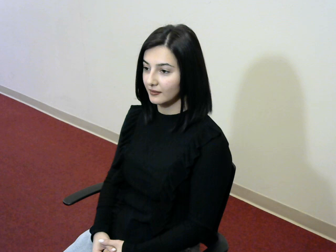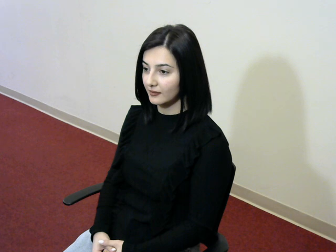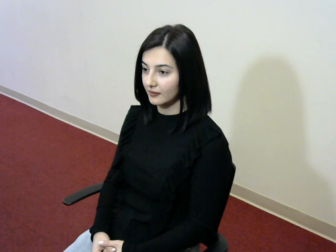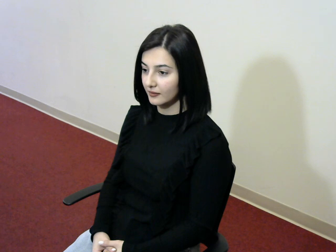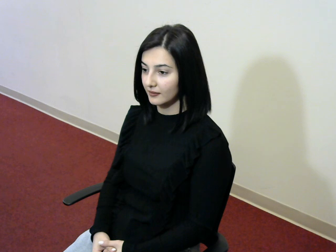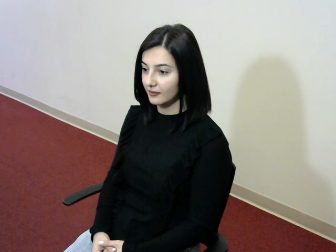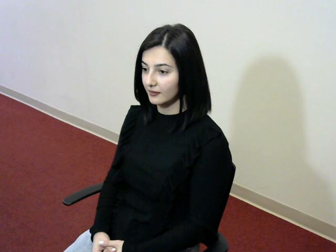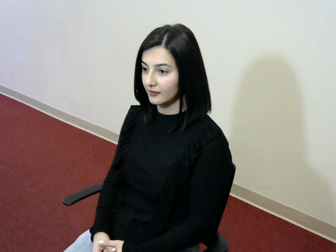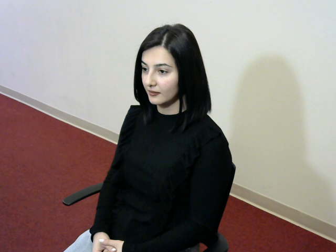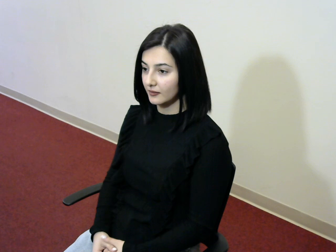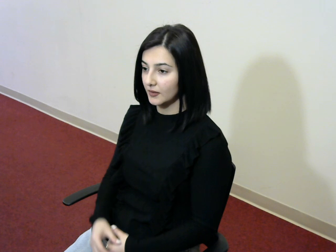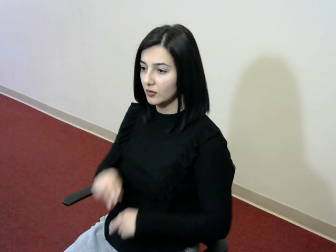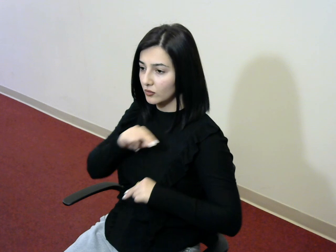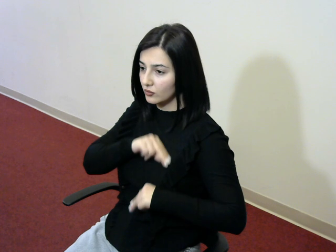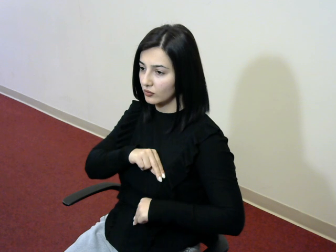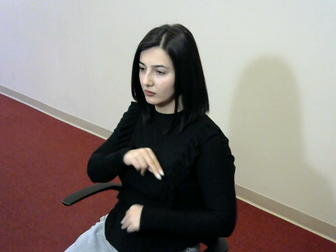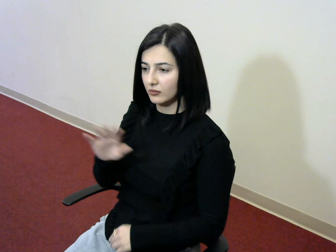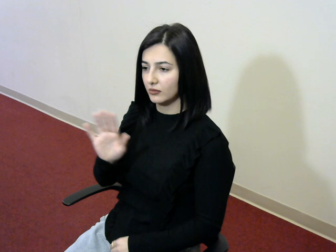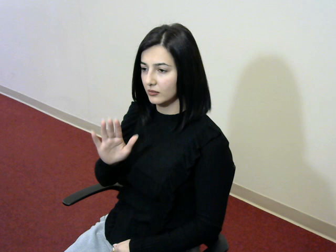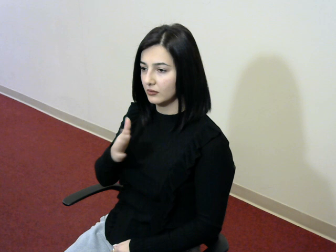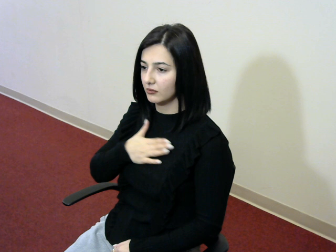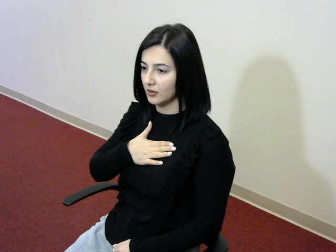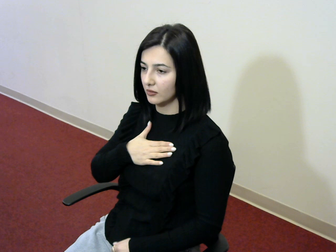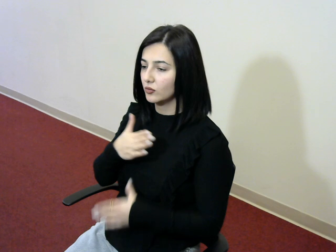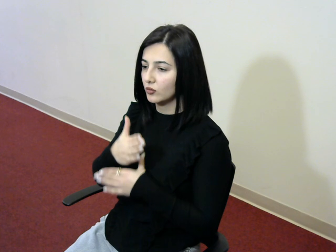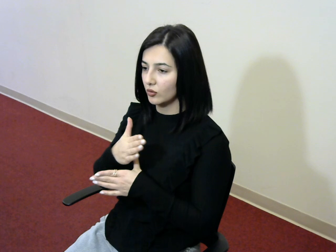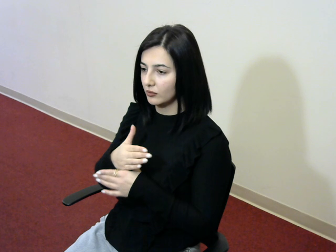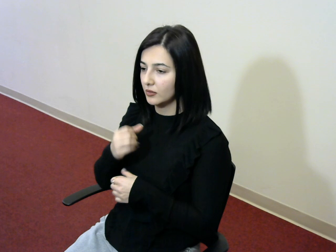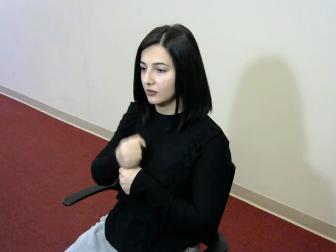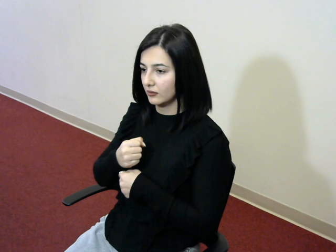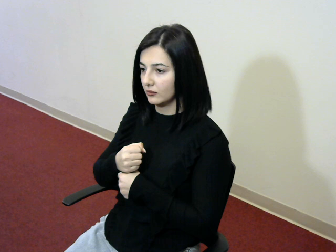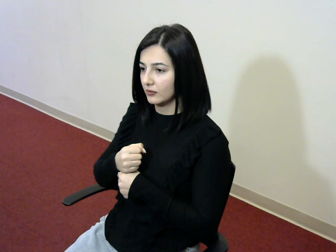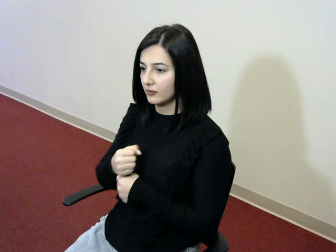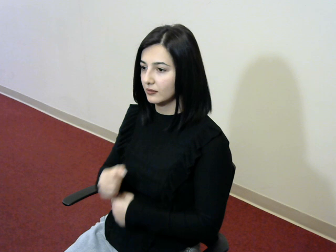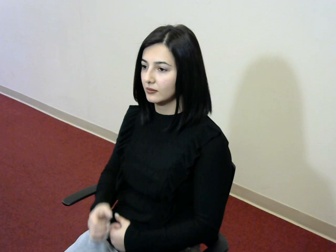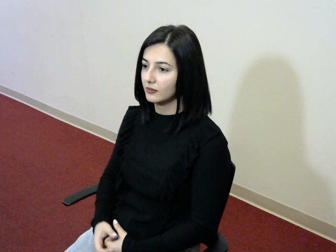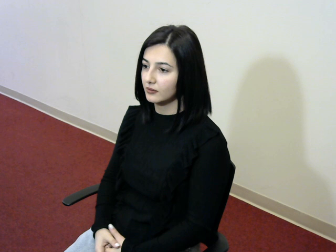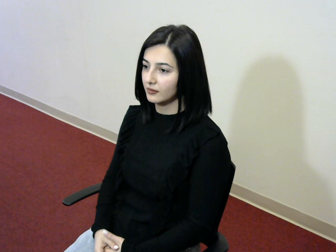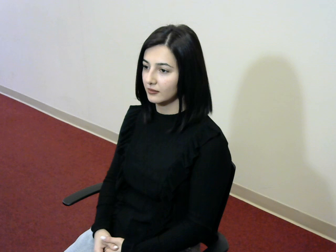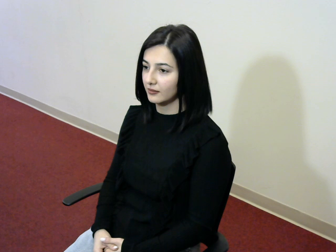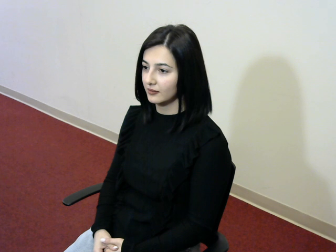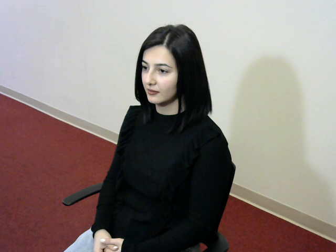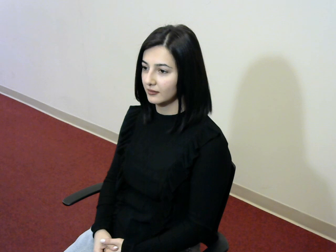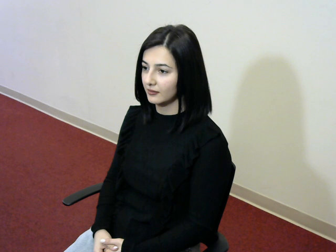Zəhmət olmasa, mənə kömək edin